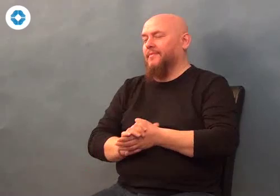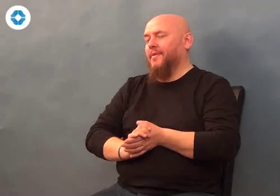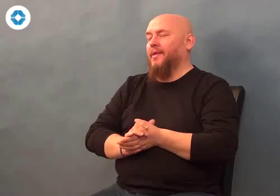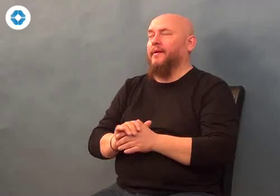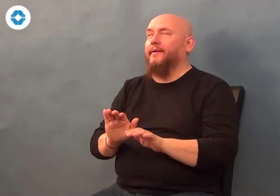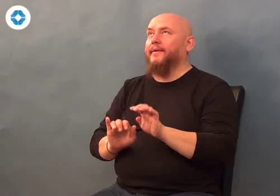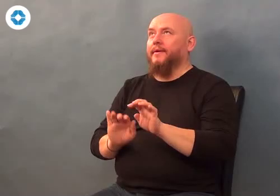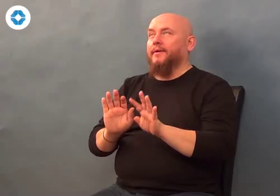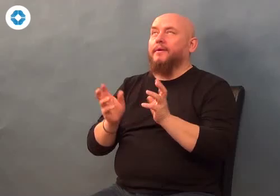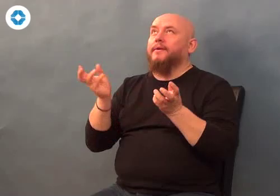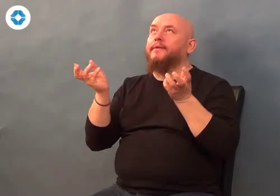Wchodzi po drabinie i zrywa gruszki.